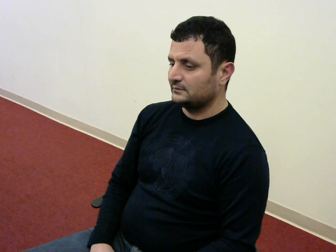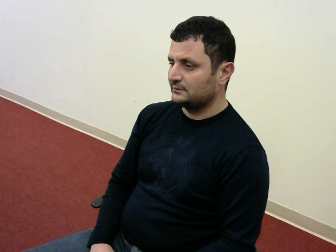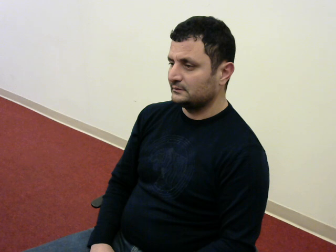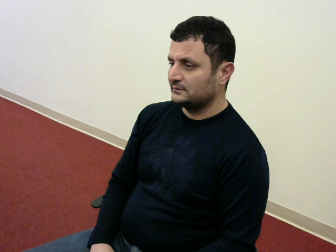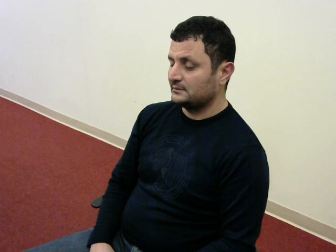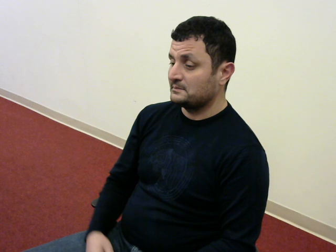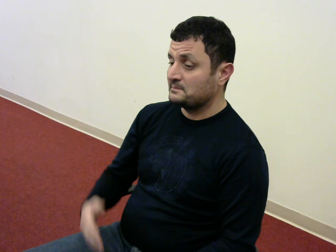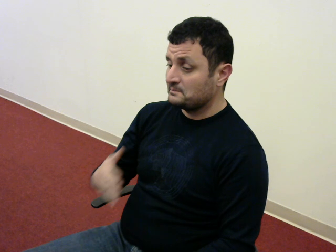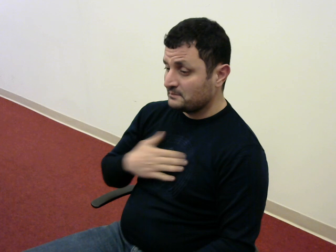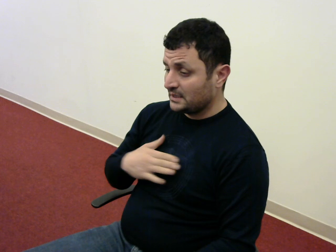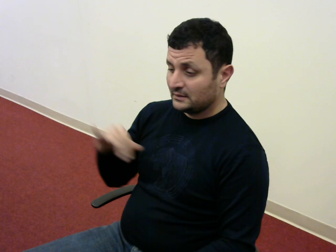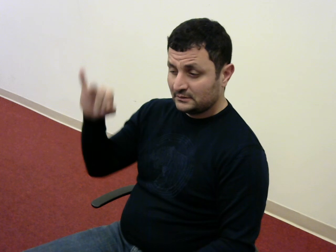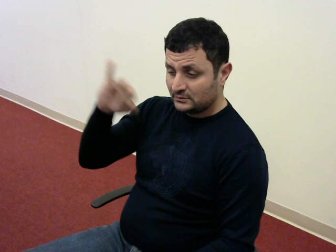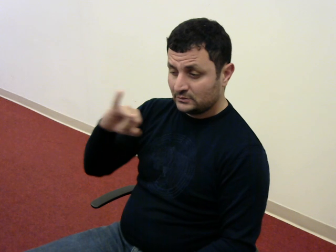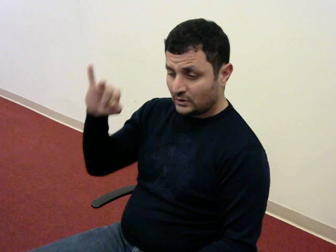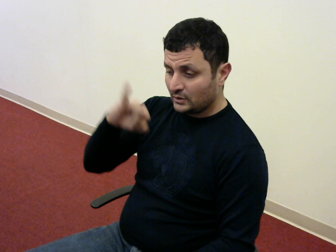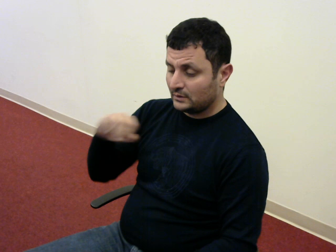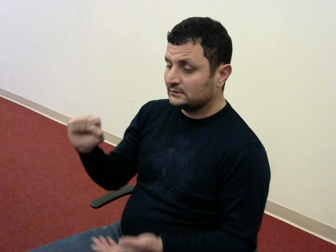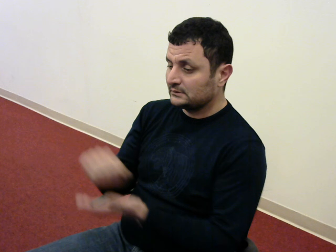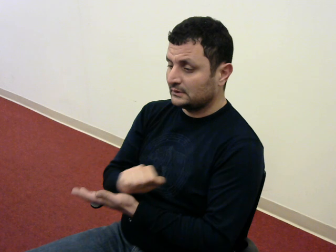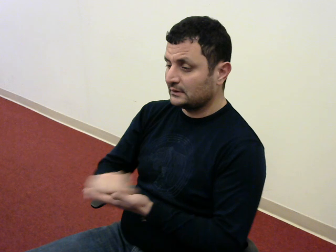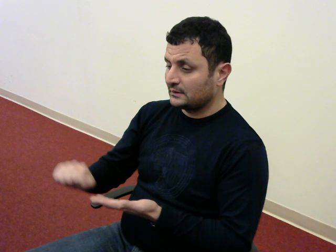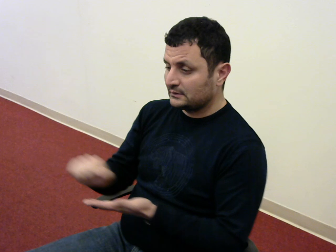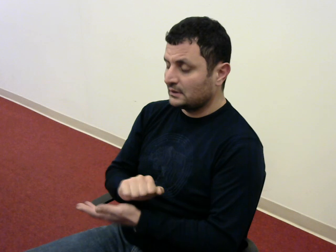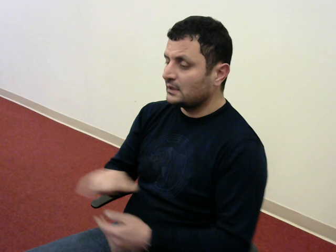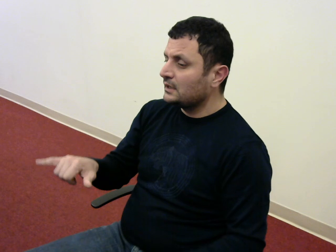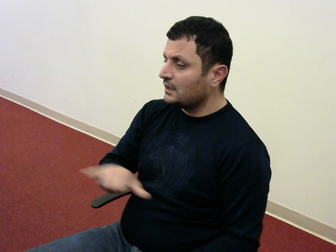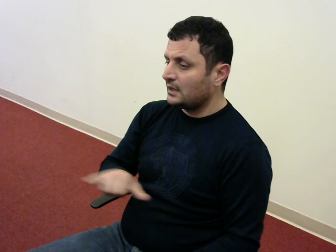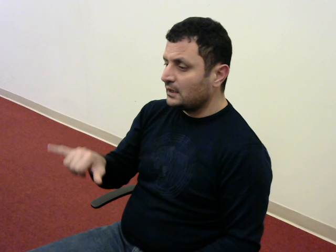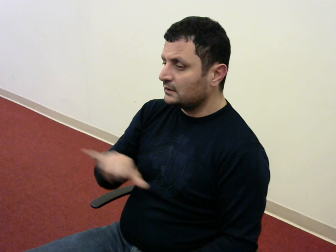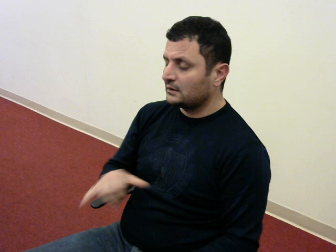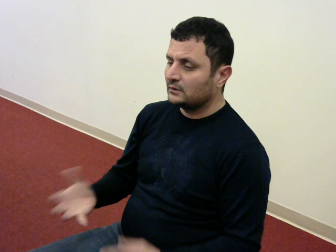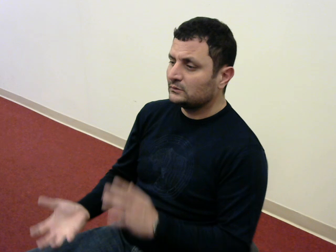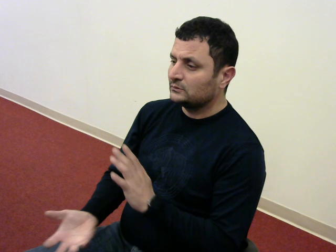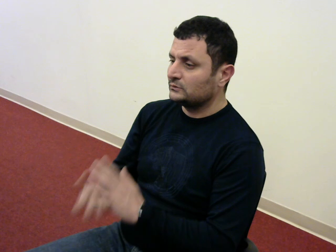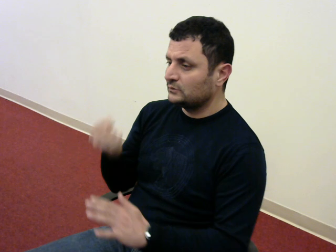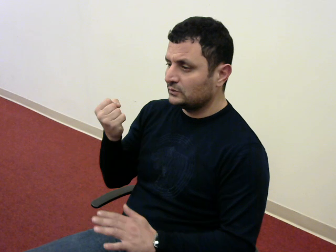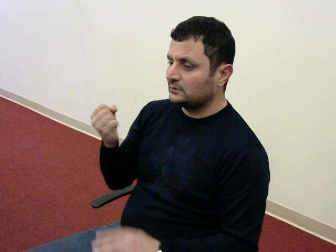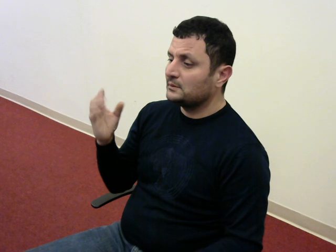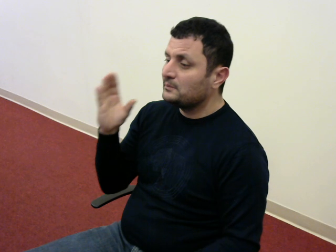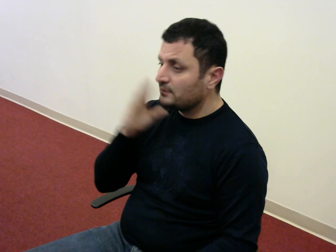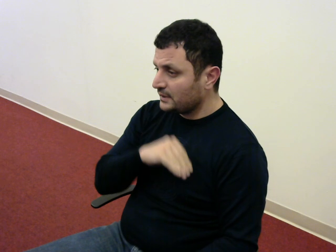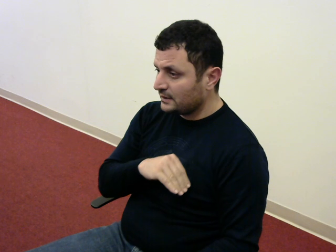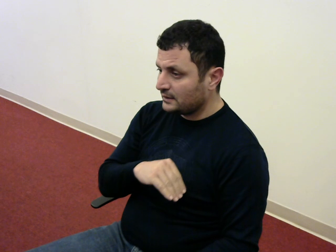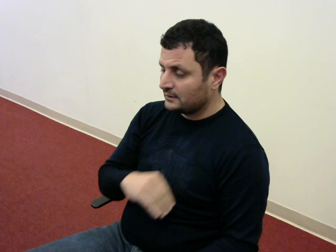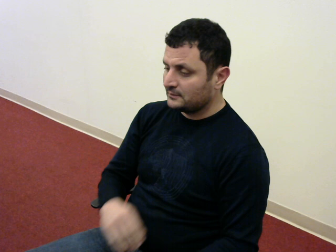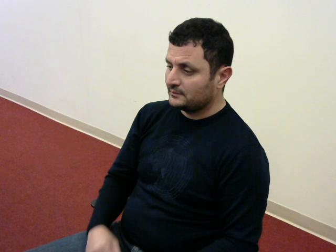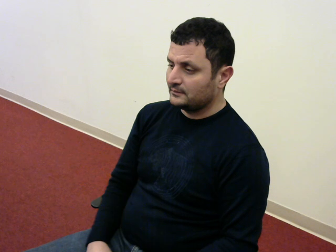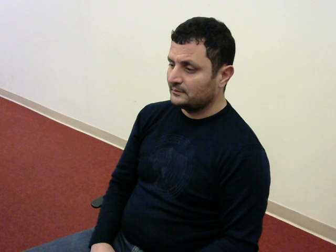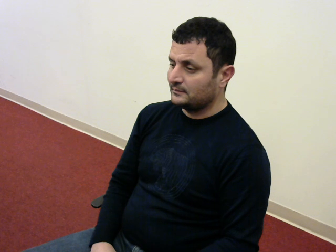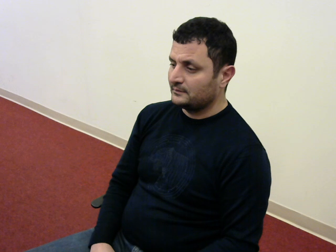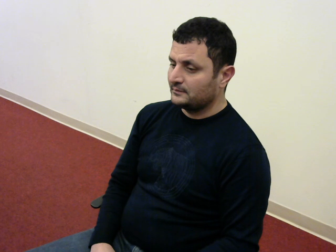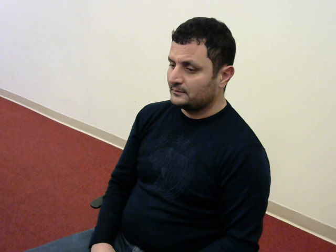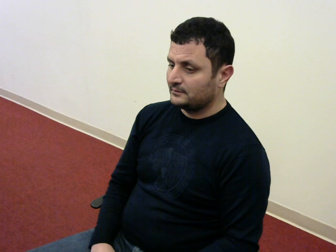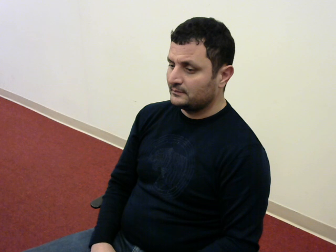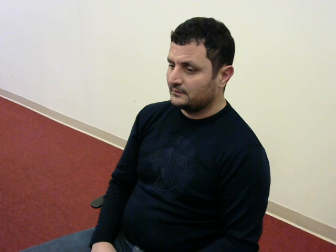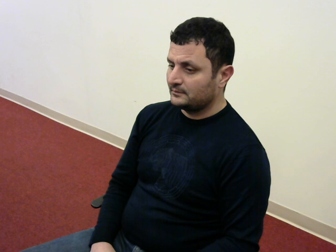Mən tarix sənədləri hardan götürə bilərəm?